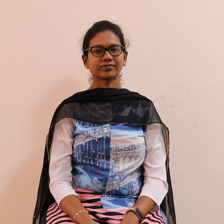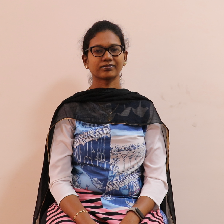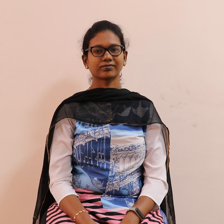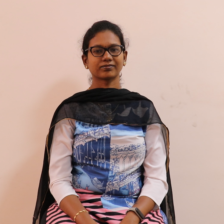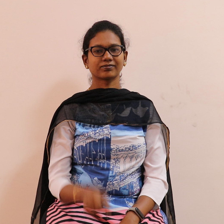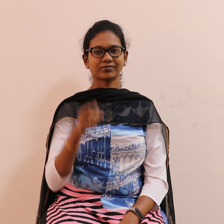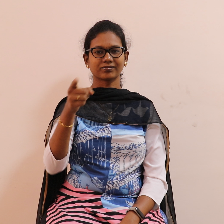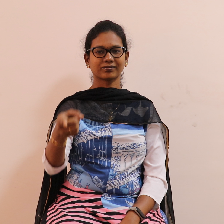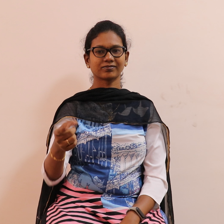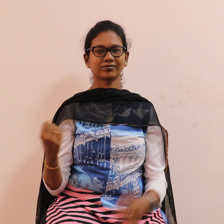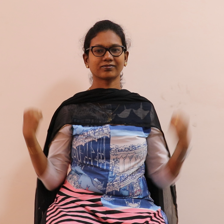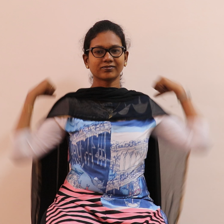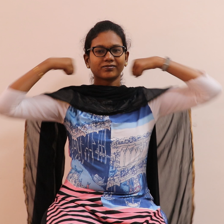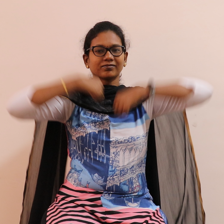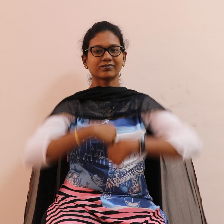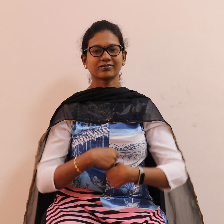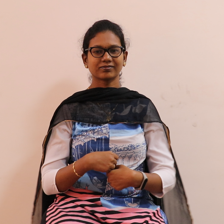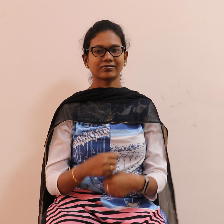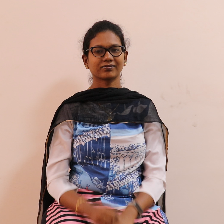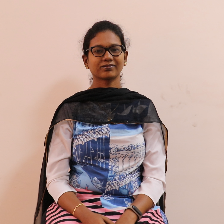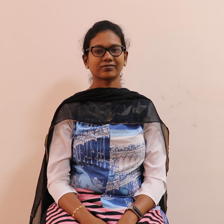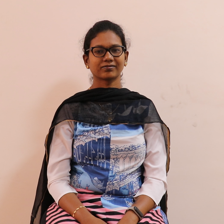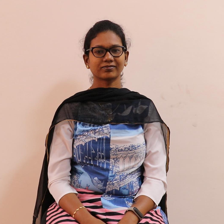wear the shirt